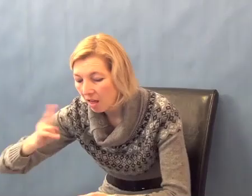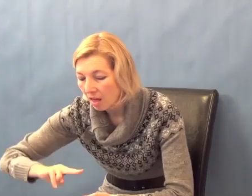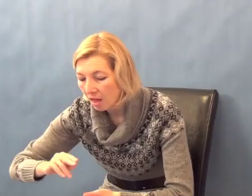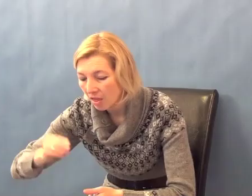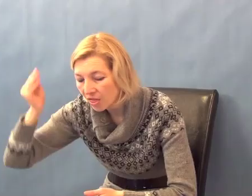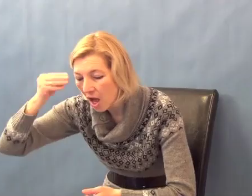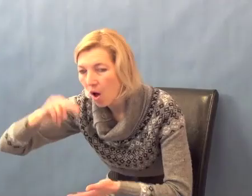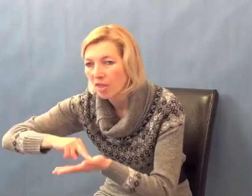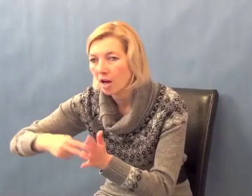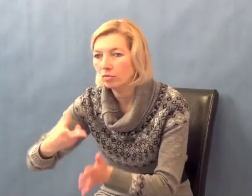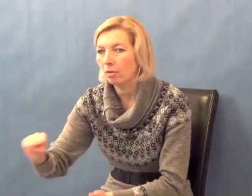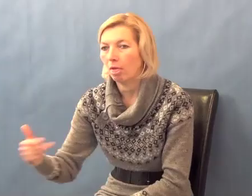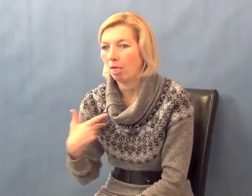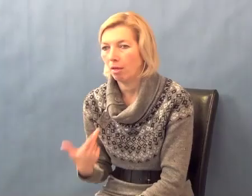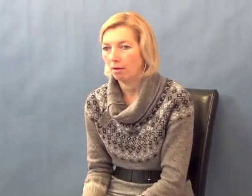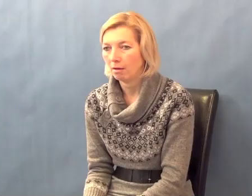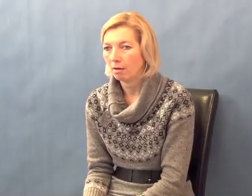Ale potem mam naukę tańca i nie mogę.